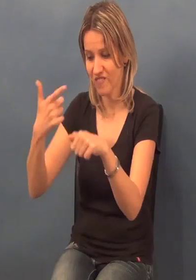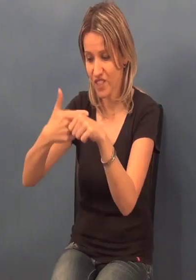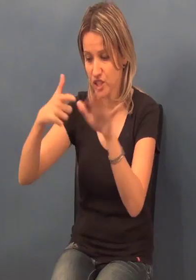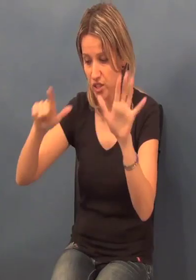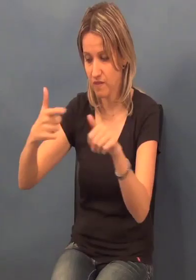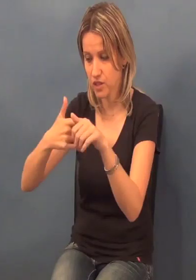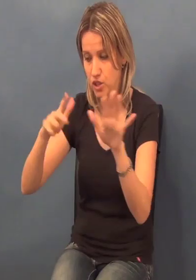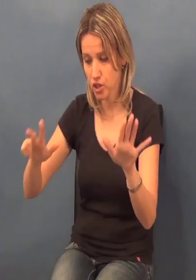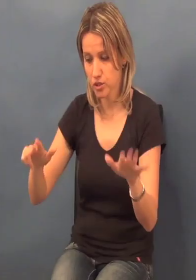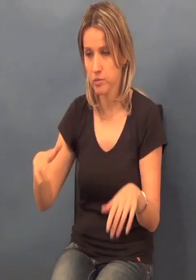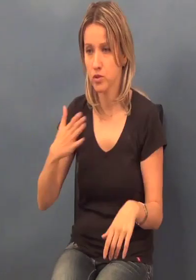Dwudziesty siódmy, dwudziesty ósmy.